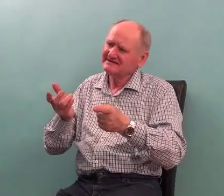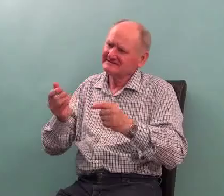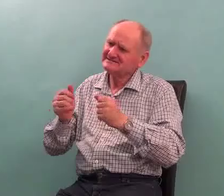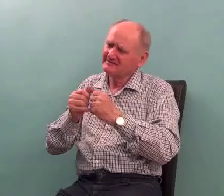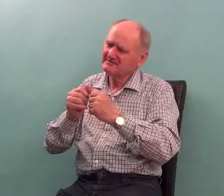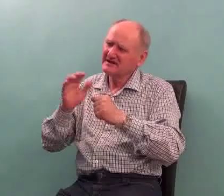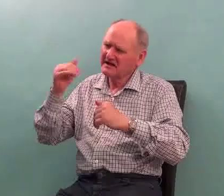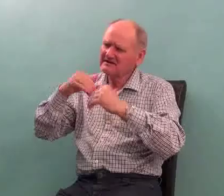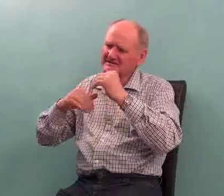Zimą zawsze w góry.